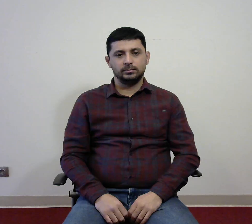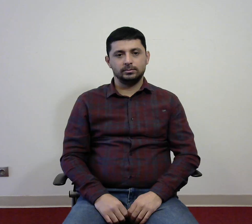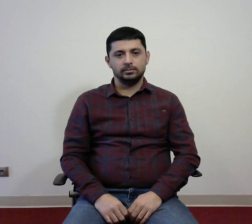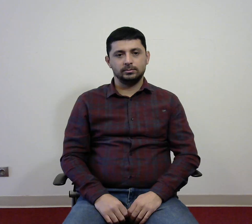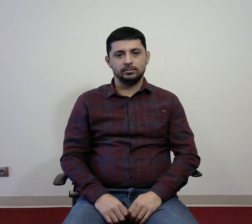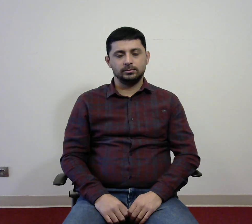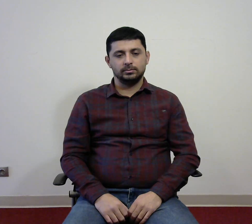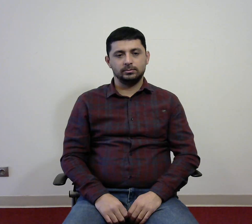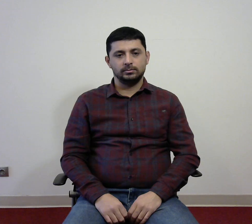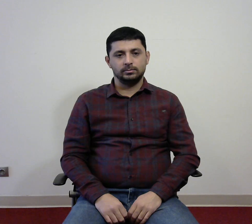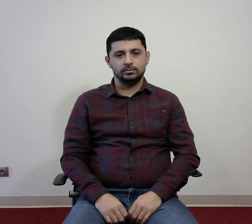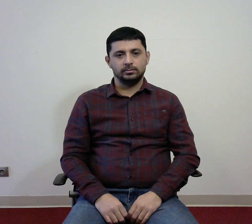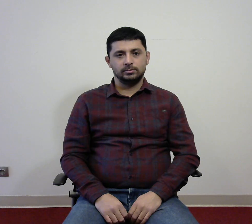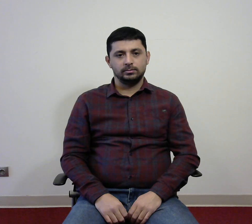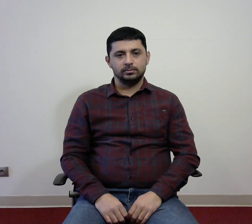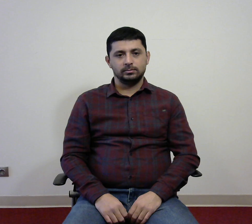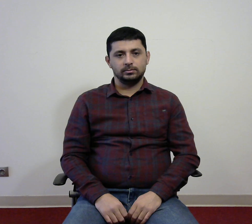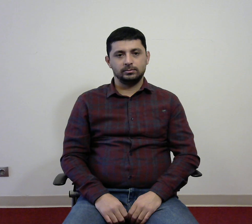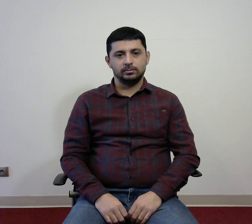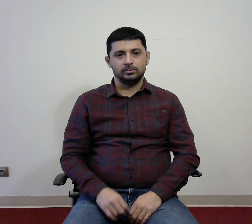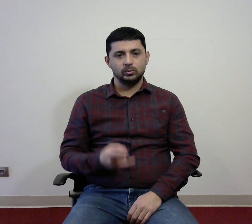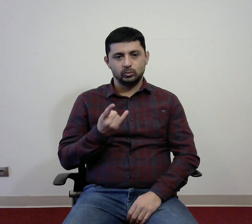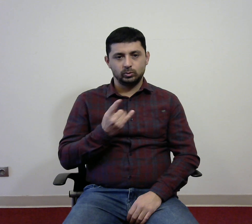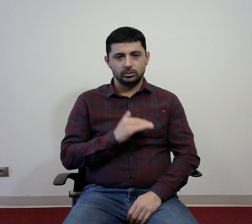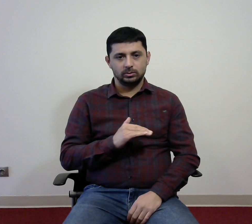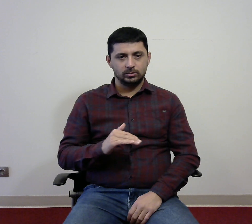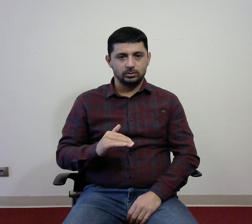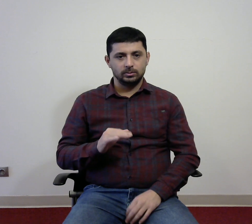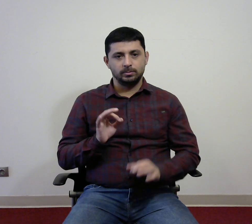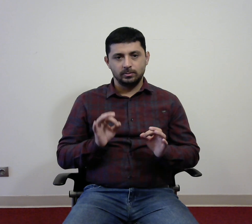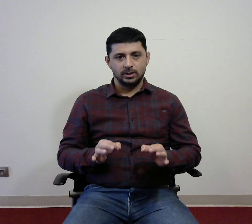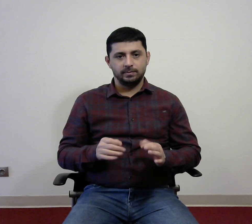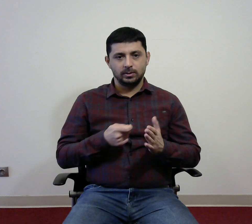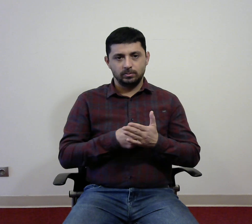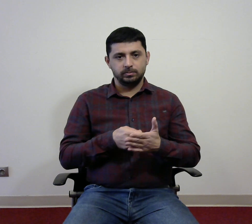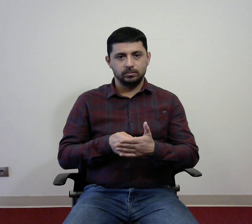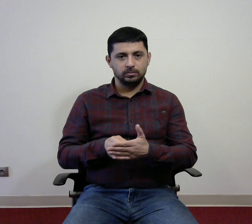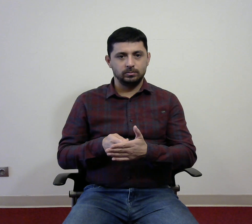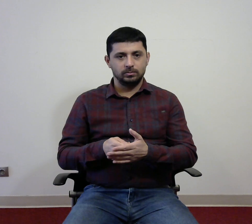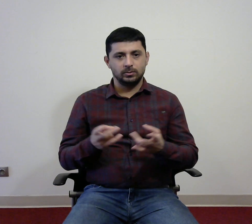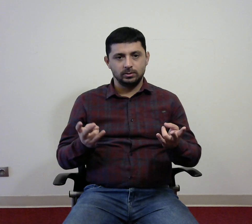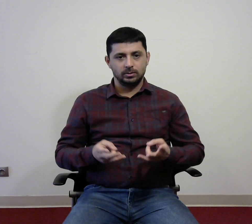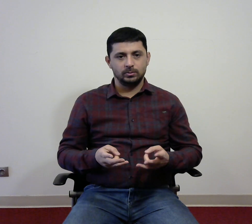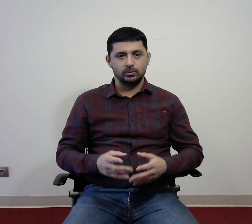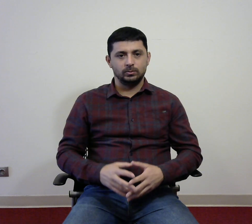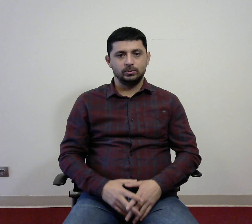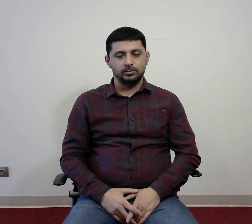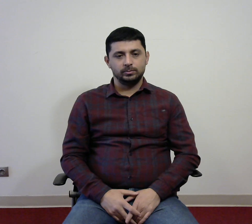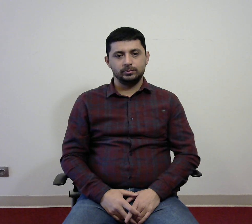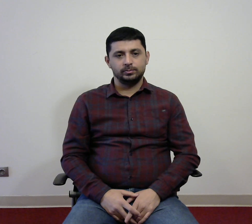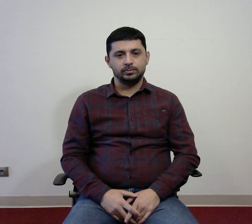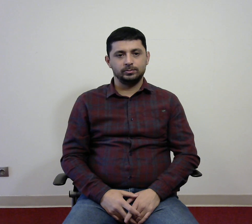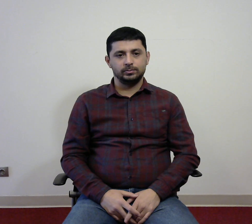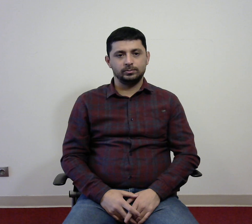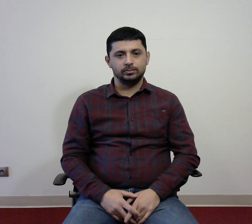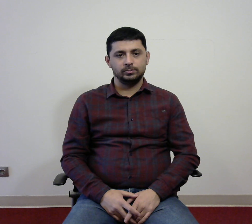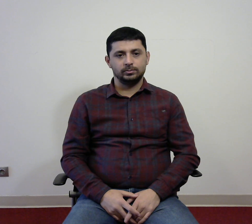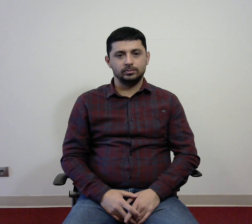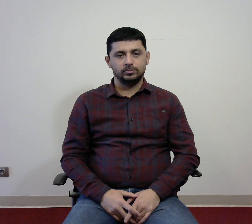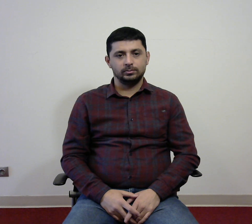Uşaqları düzgün qidalandırmaq lazımdır